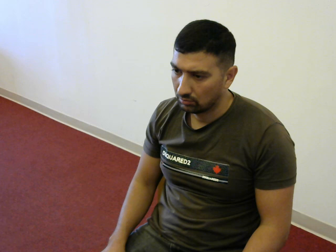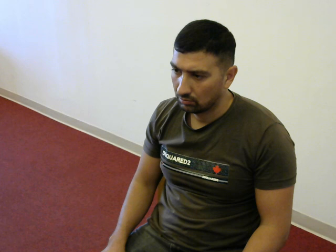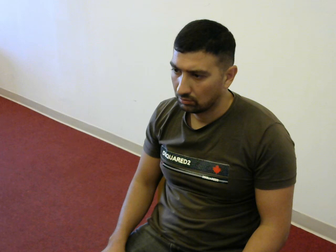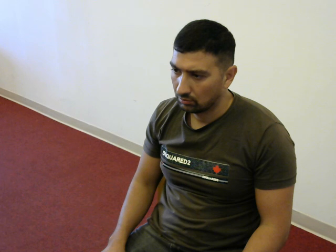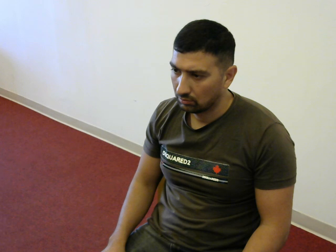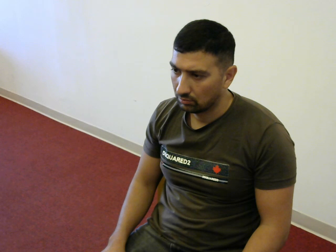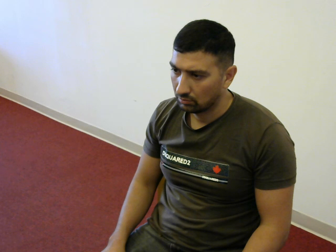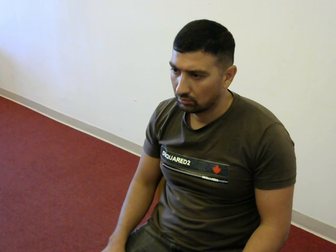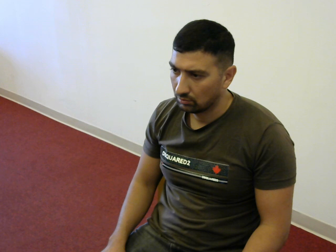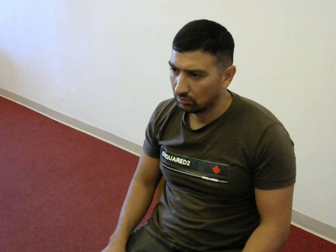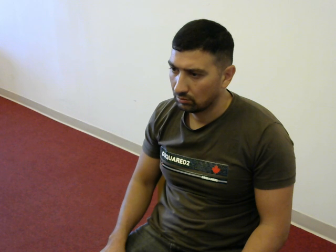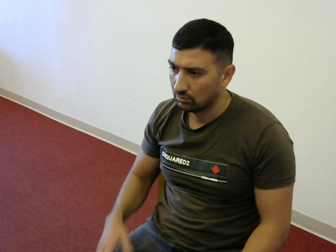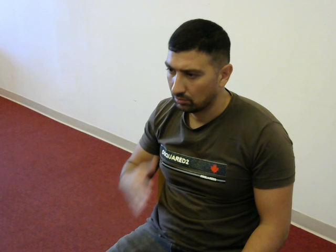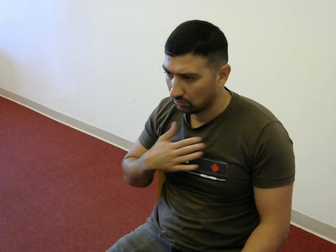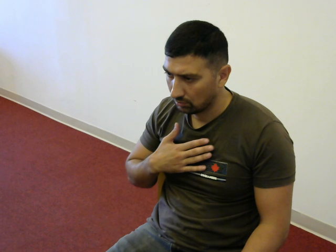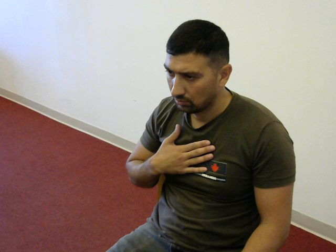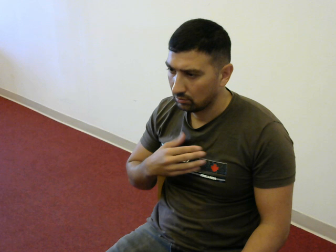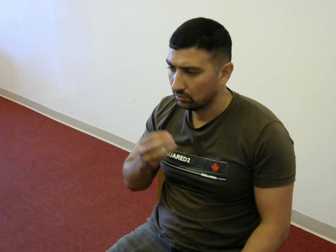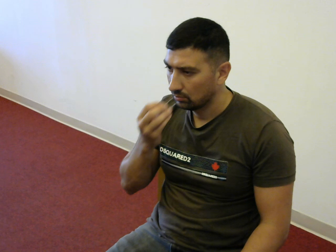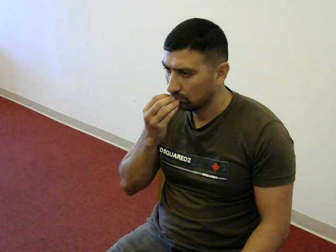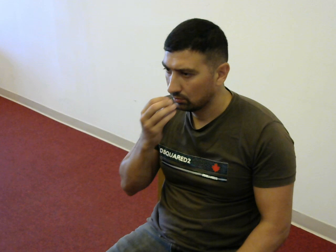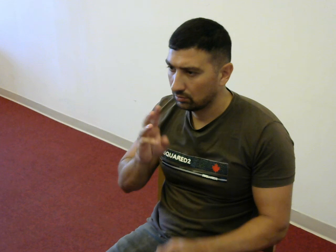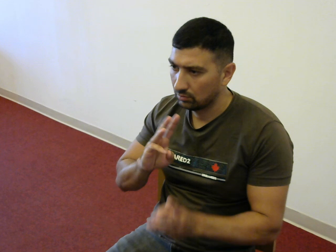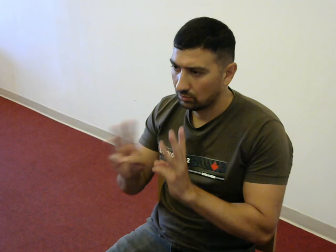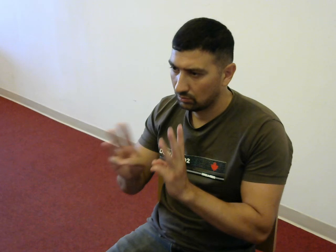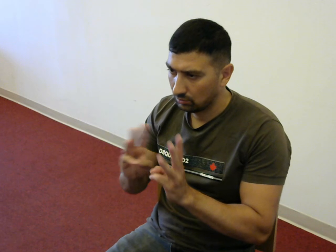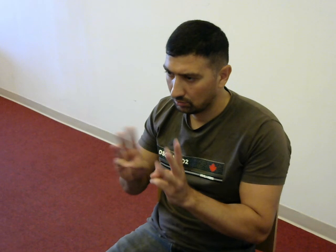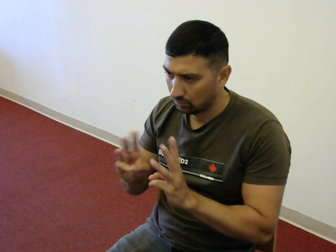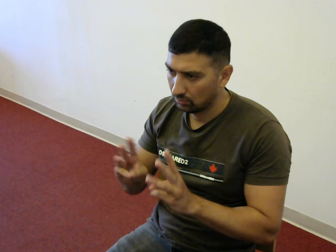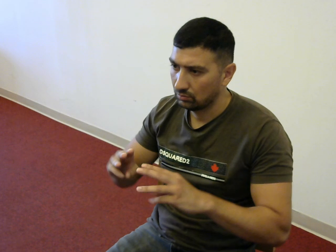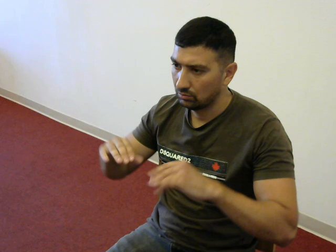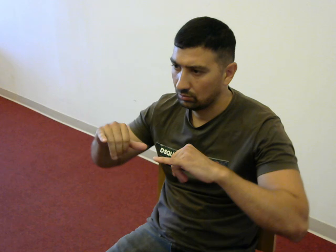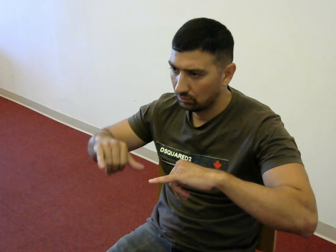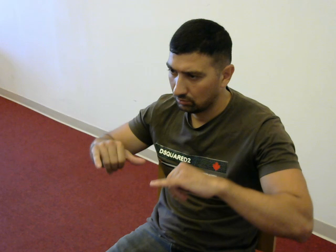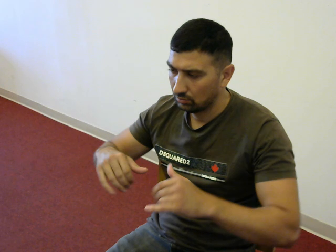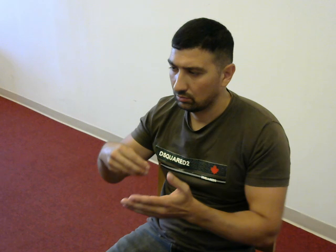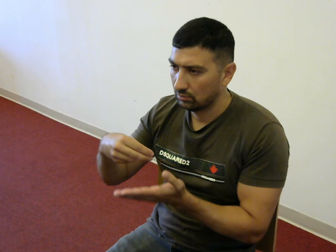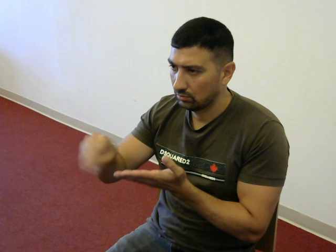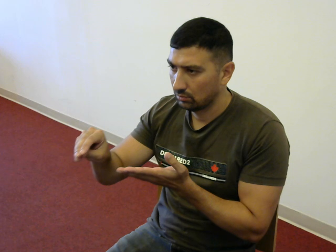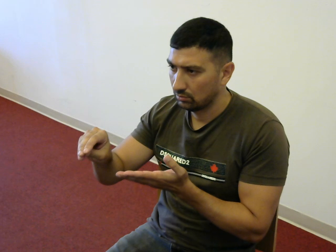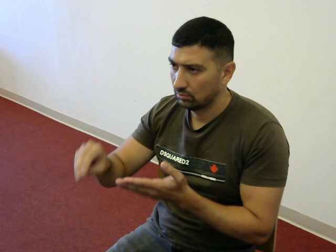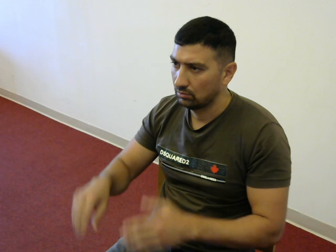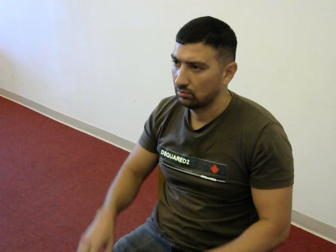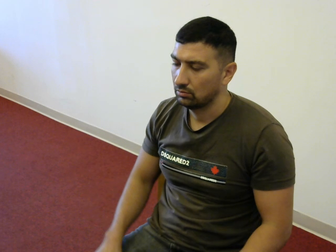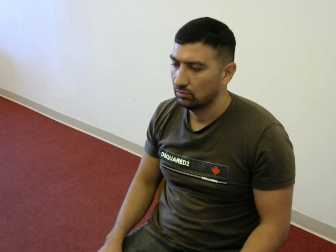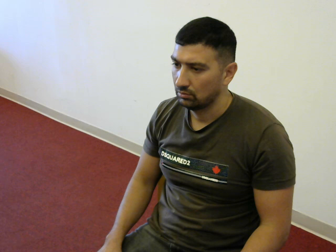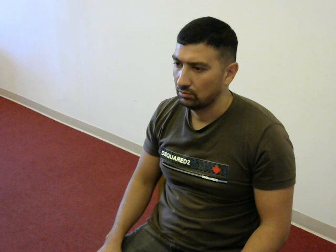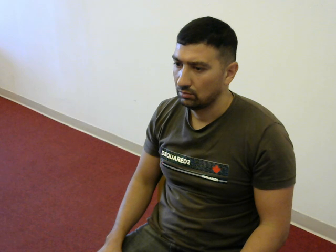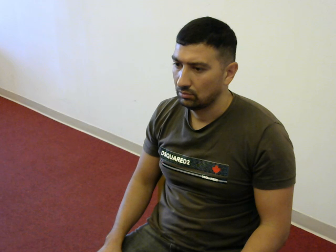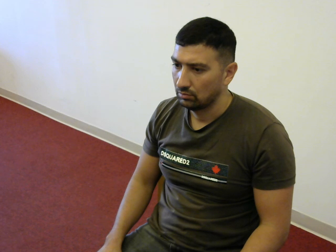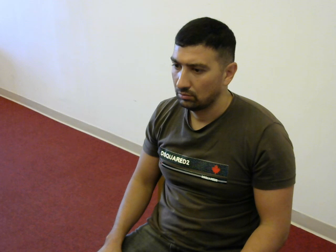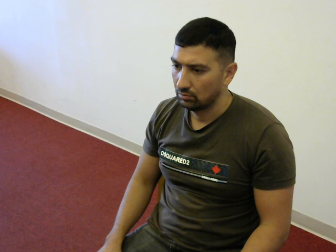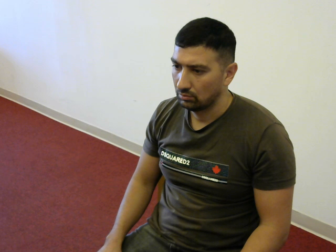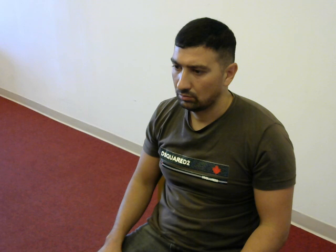Mən mətbəx üçün qab almalıyam